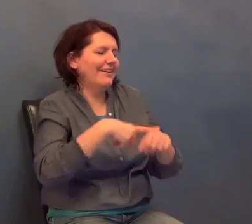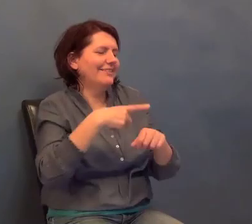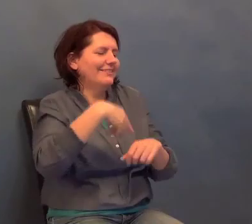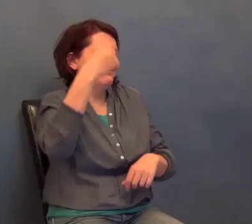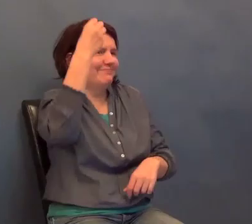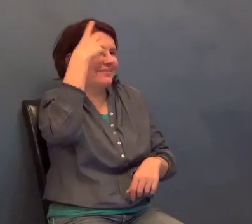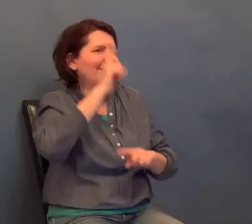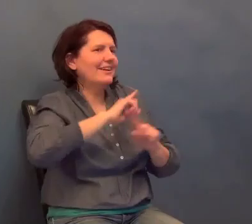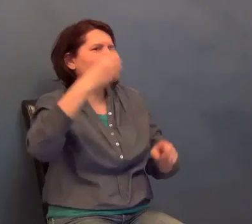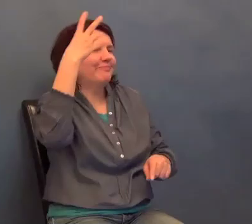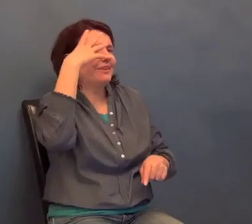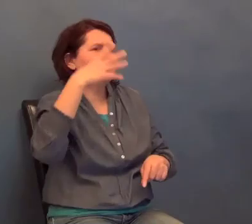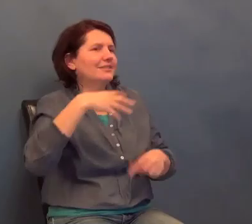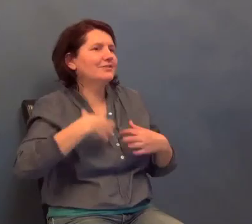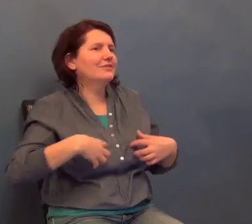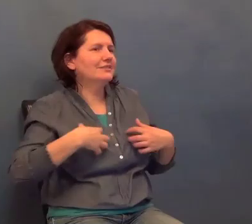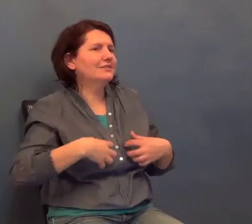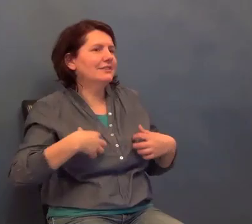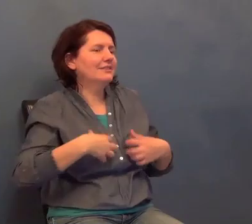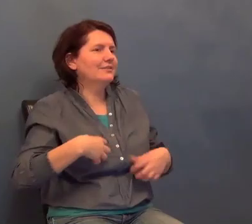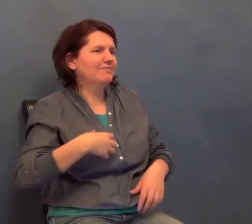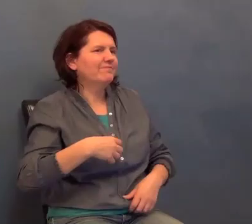Koń nie może brać prysznica. Zwierzęta...